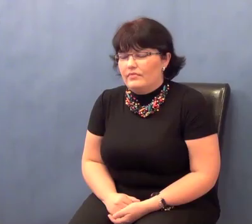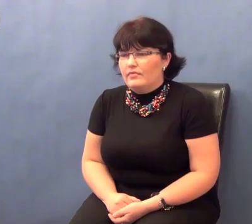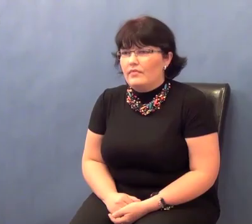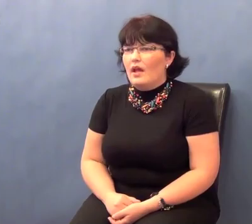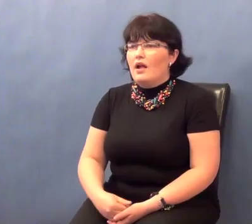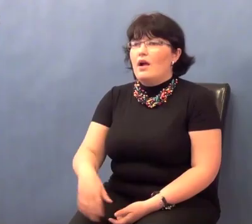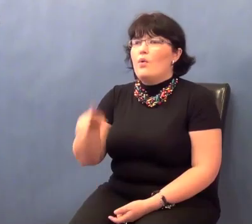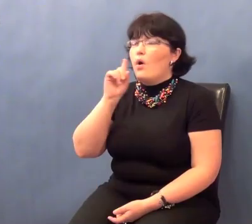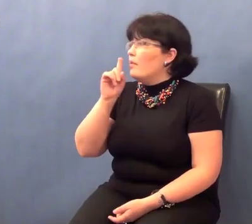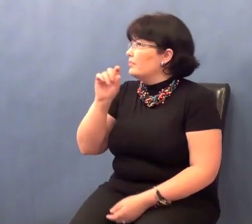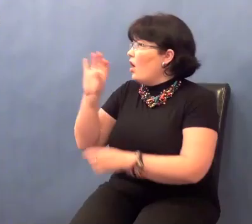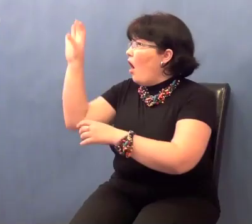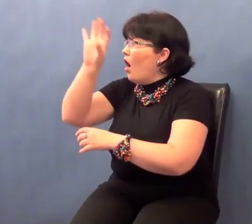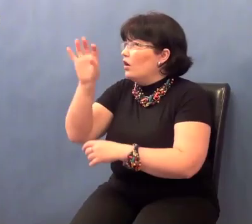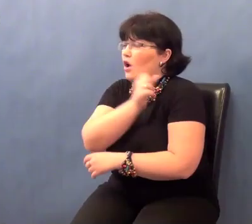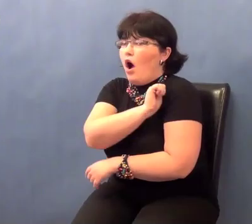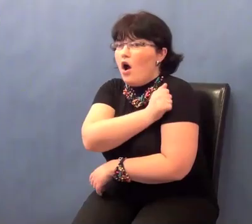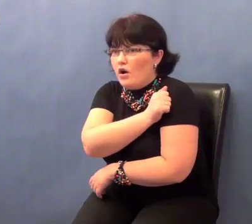Chłopiec obserwował przez okno.